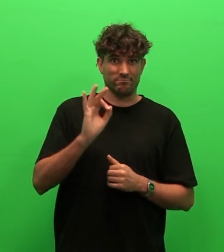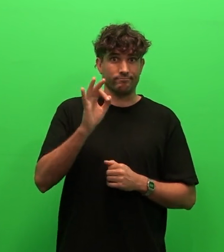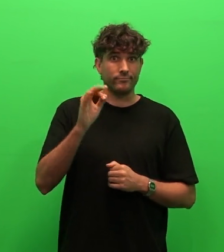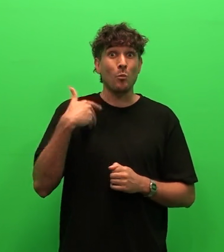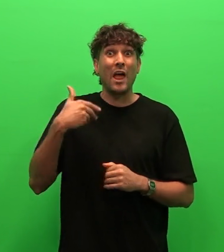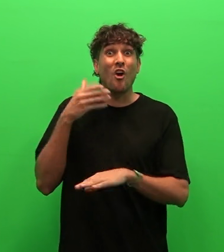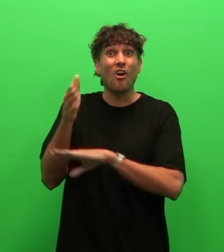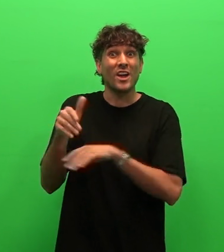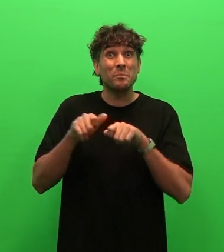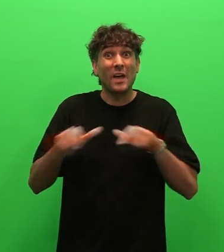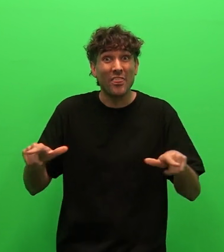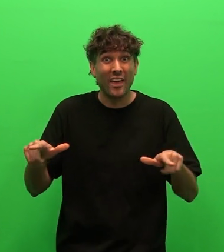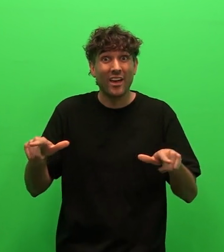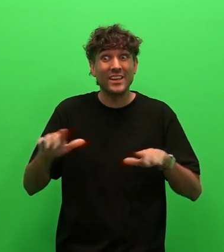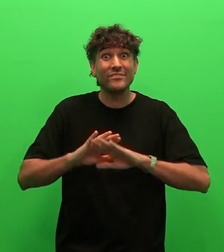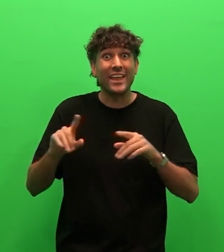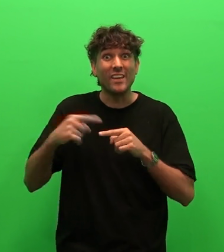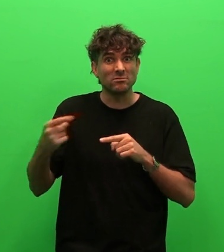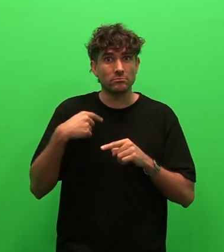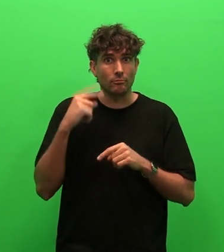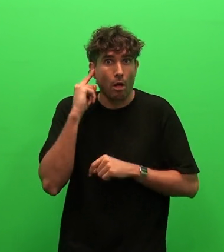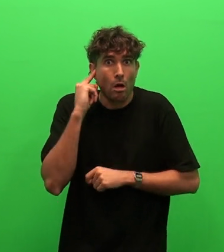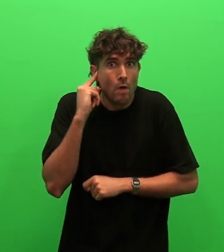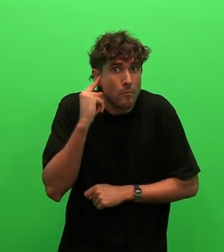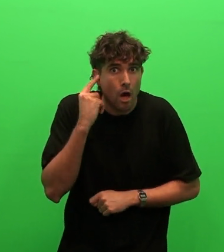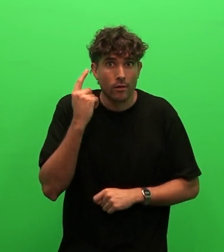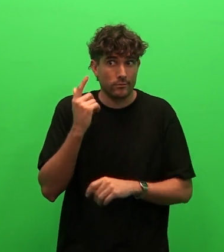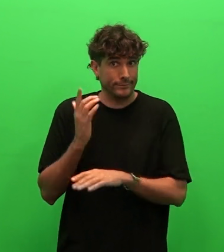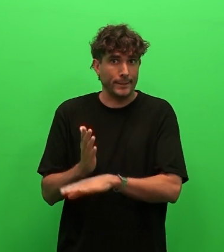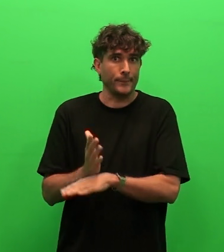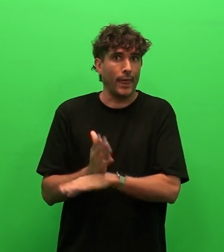Sí, després d'anar a la piscina sempre em fa molt mal l'orella.